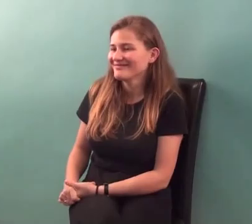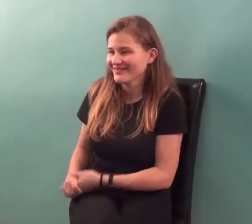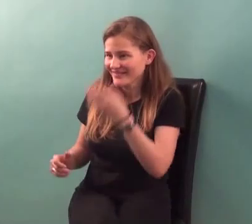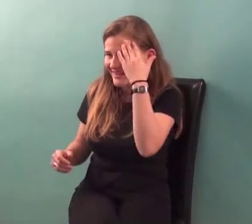Wiem.